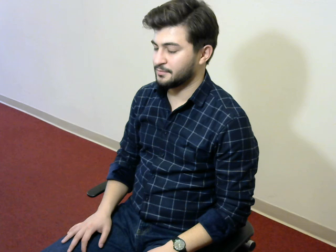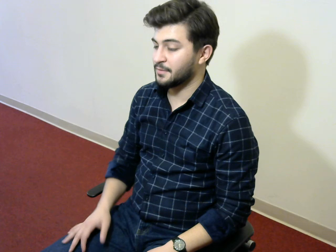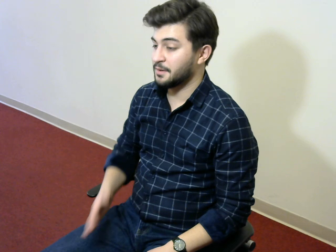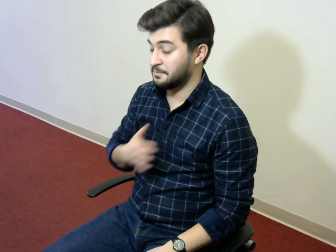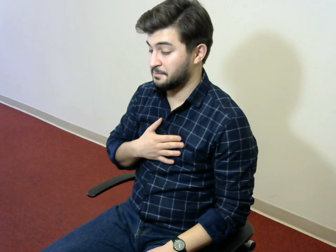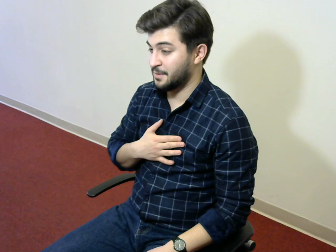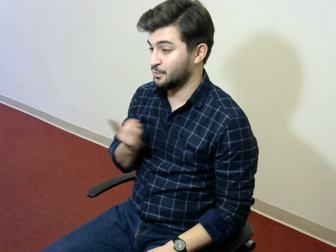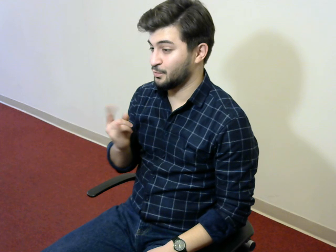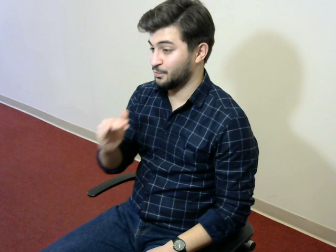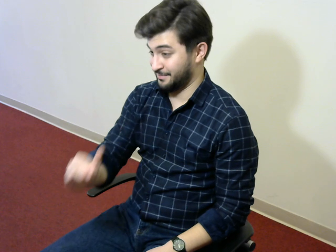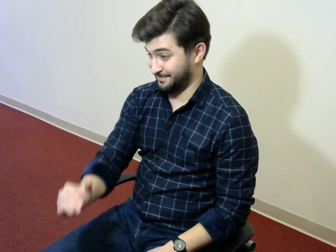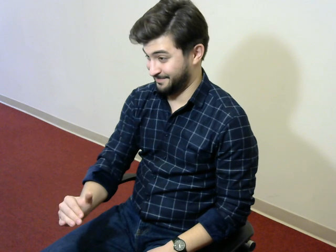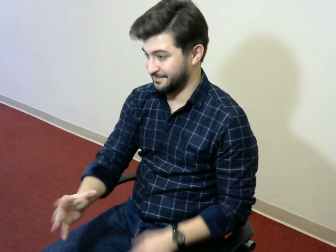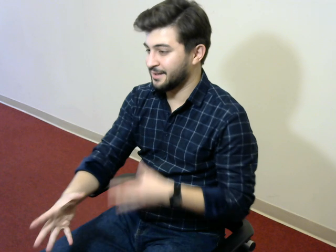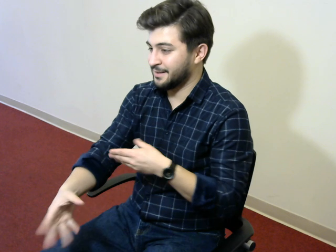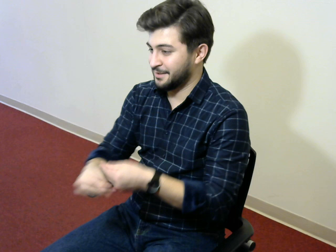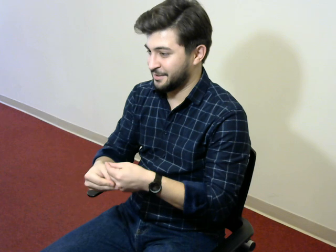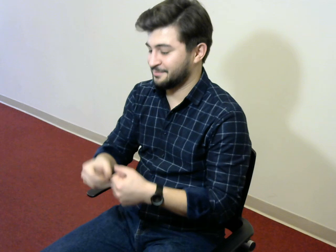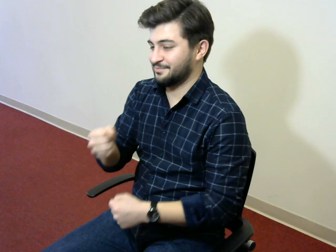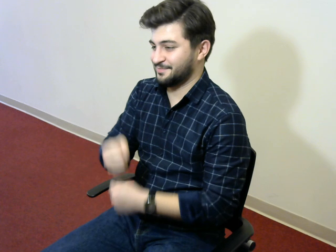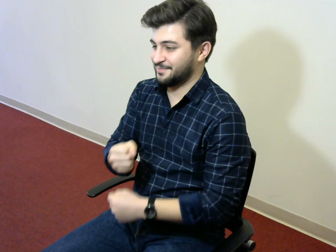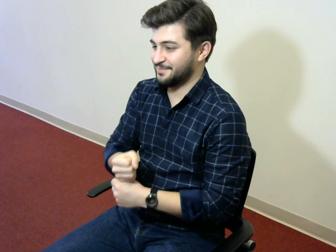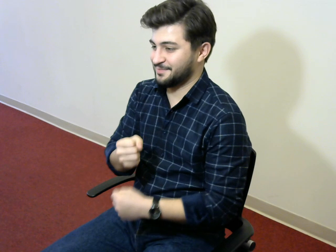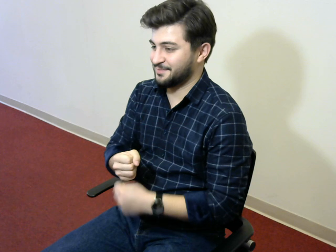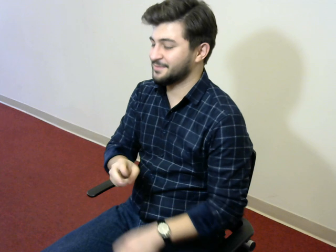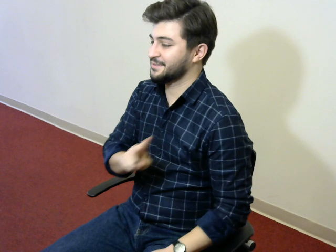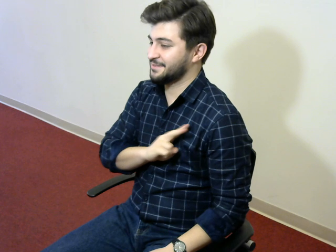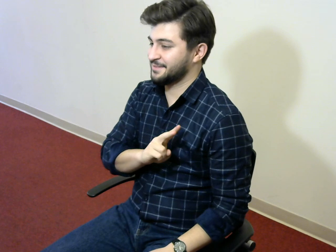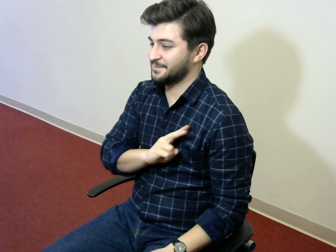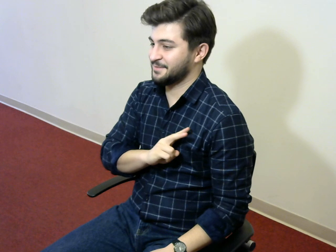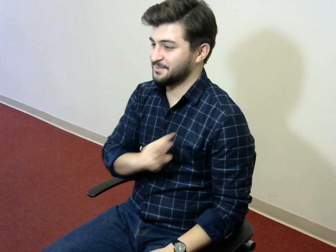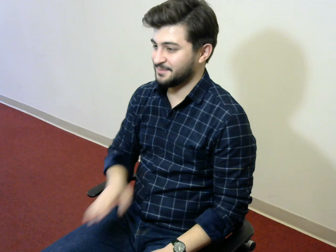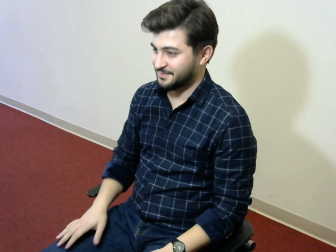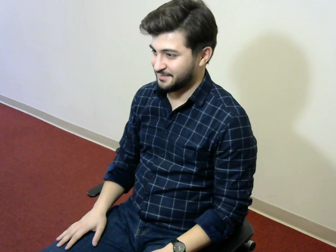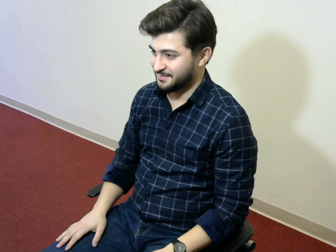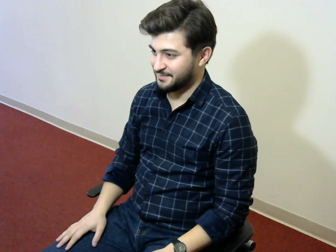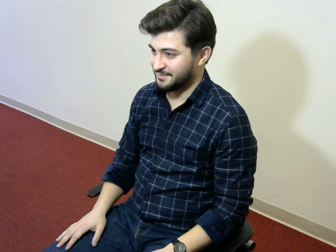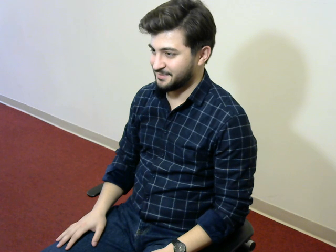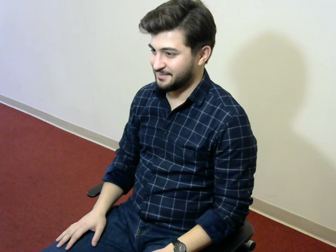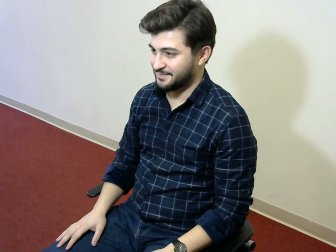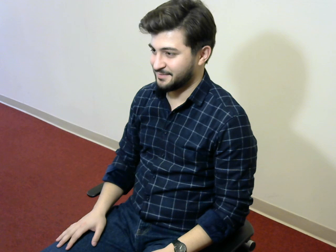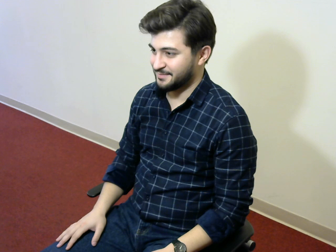Mən uşaqlarla işləməyi sevirəm